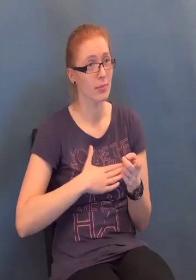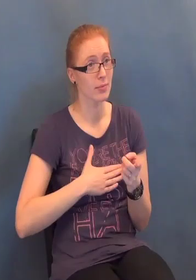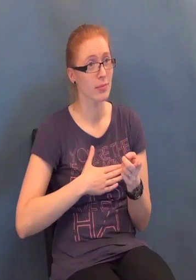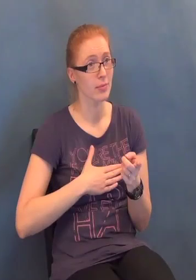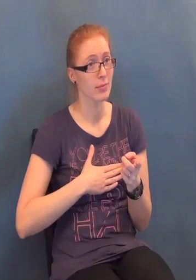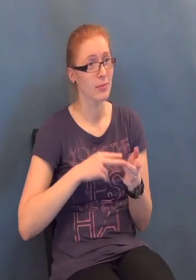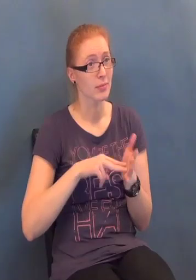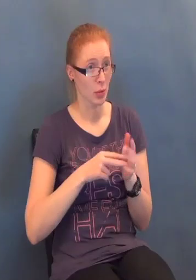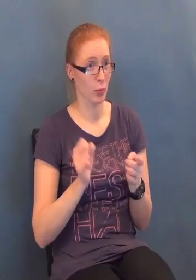Lubisz?